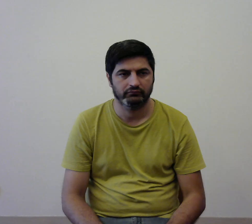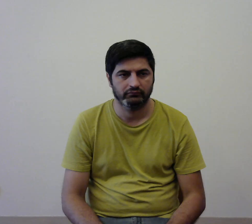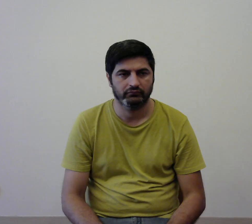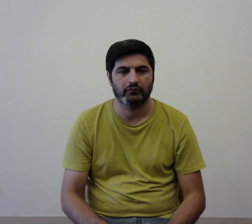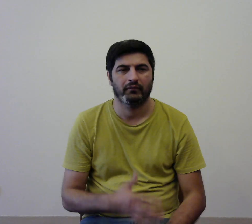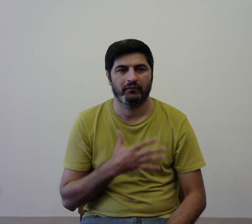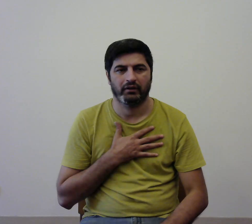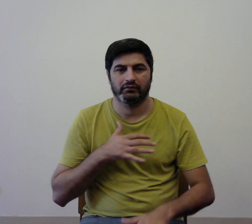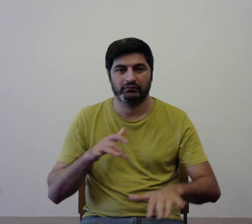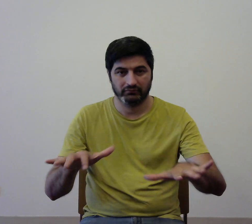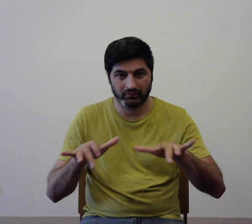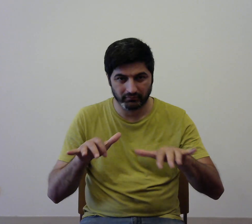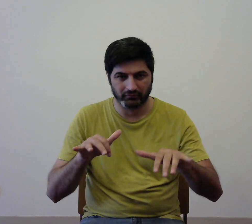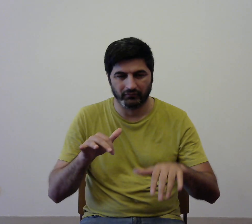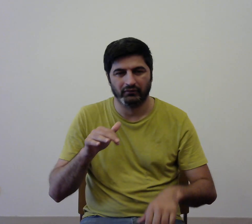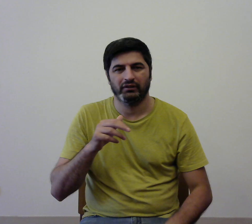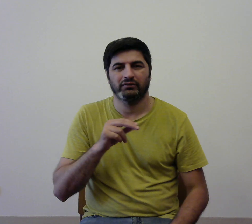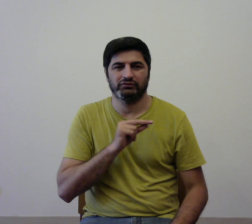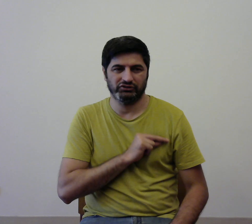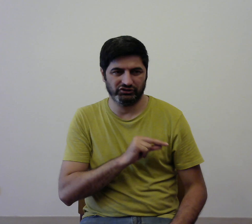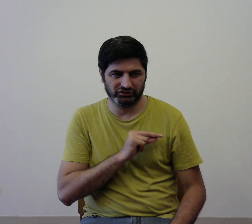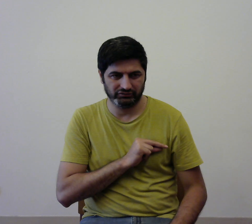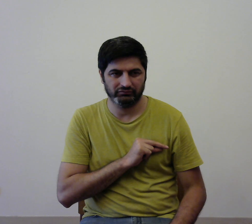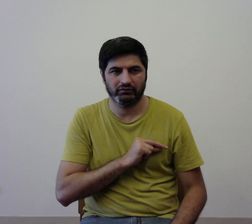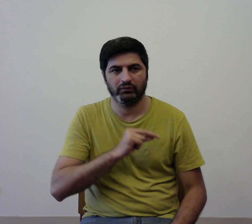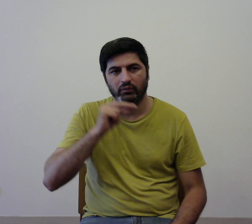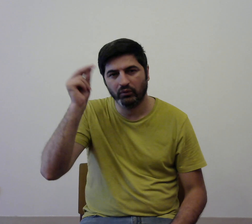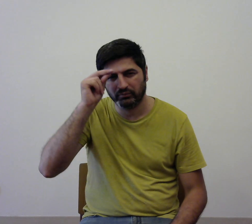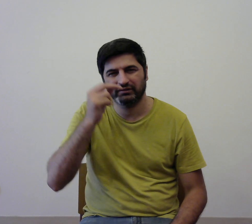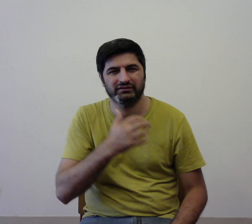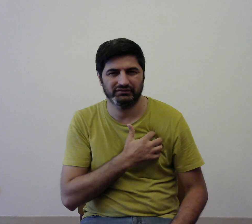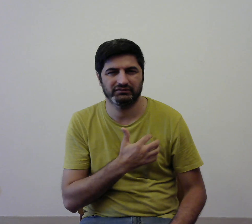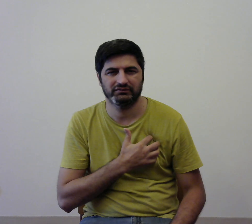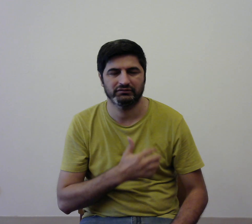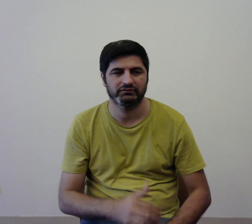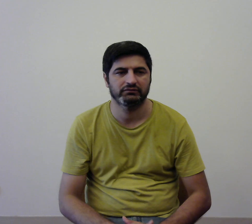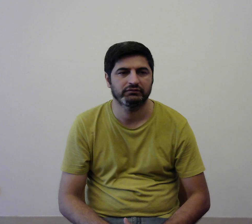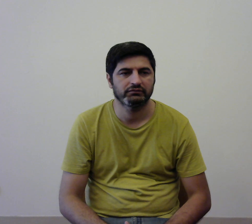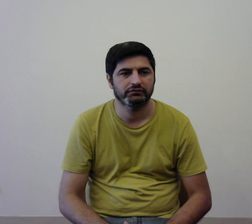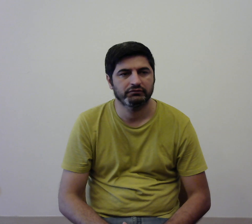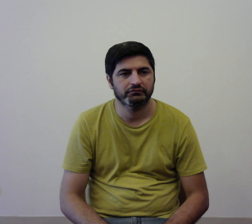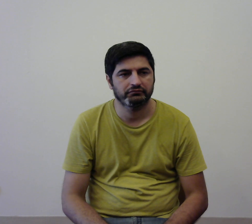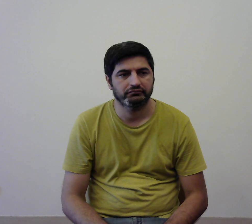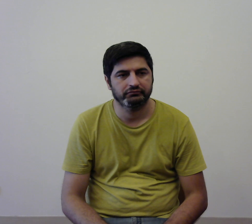Mən kompüterdə işləməyi öyrənmək istəyirəm